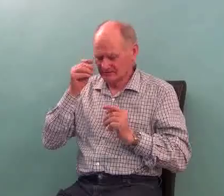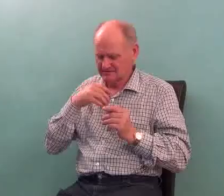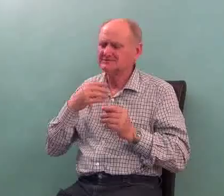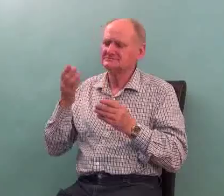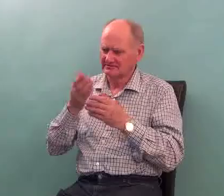Zaprasza.